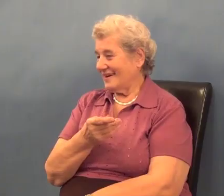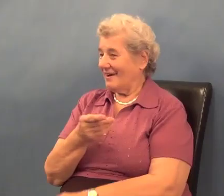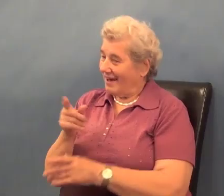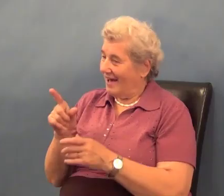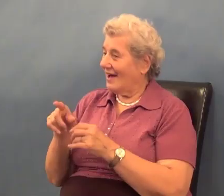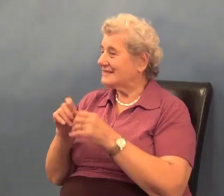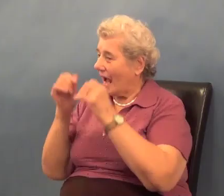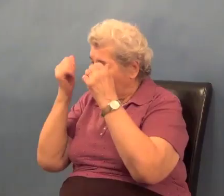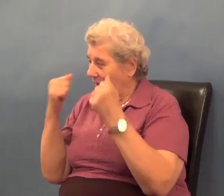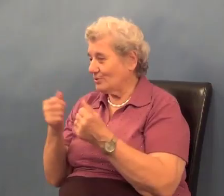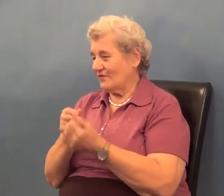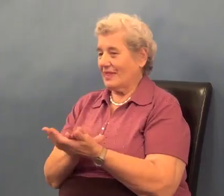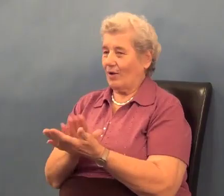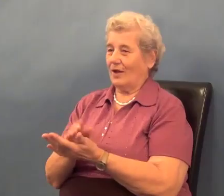Ale za kapelusz jest nagroda.